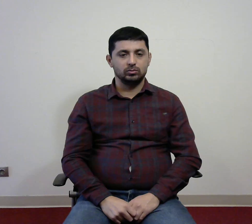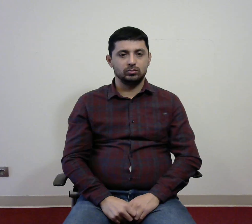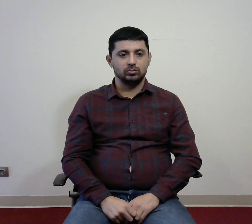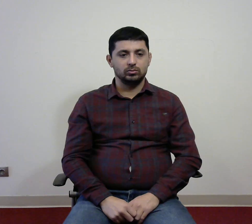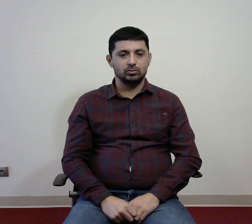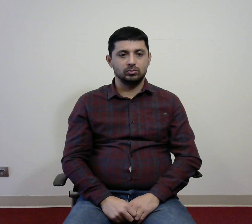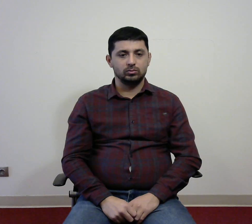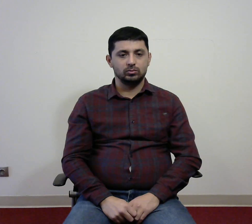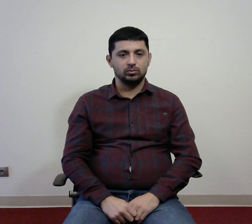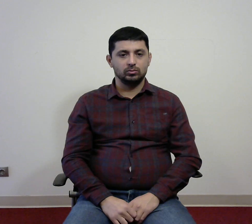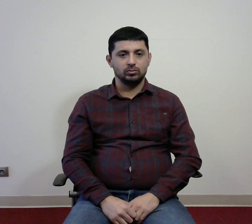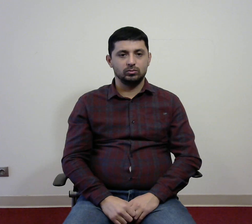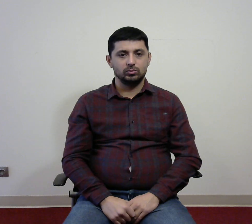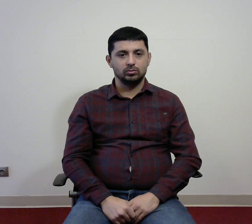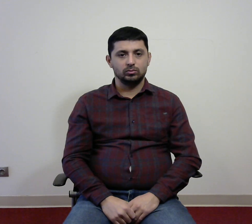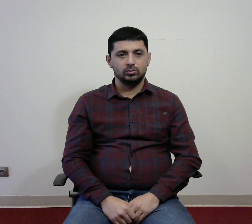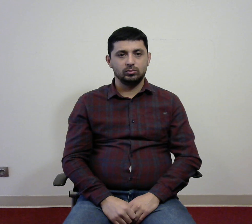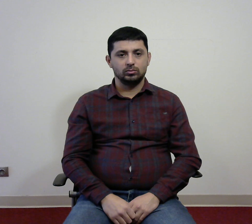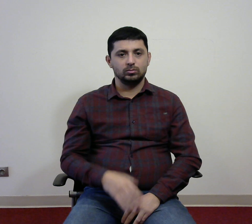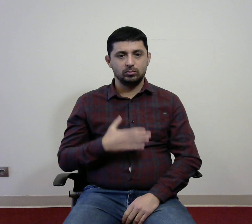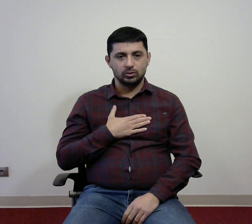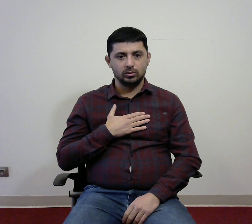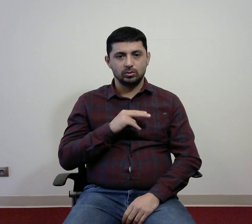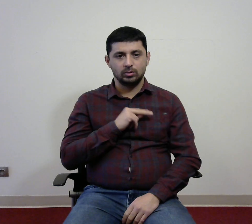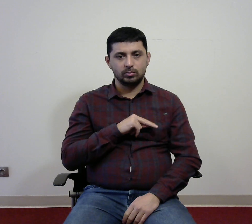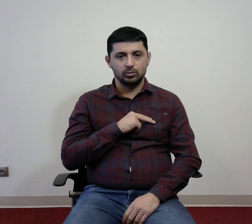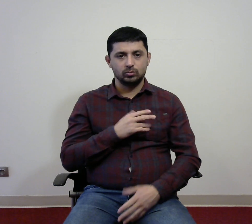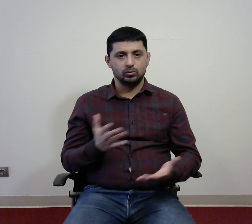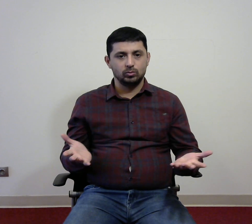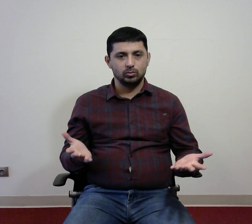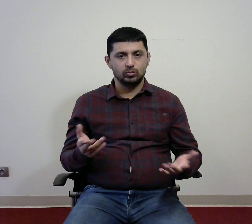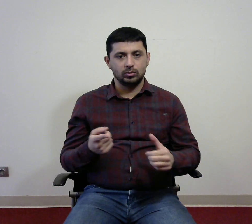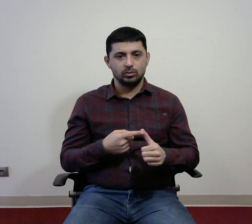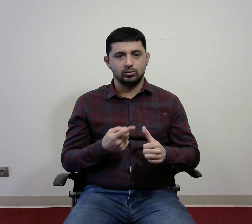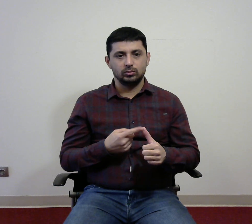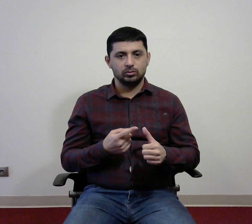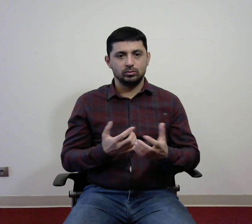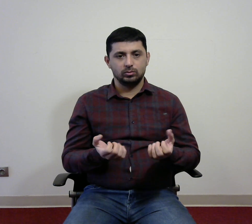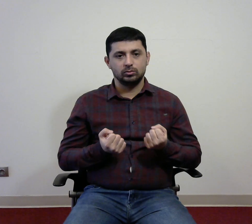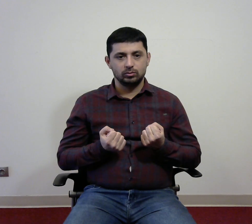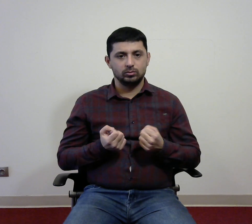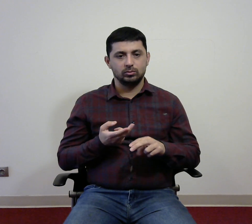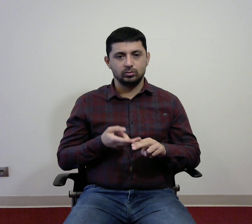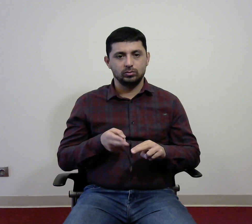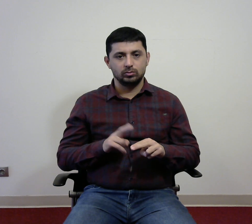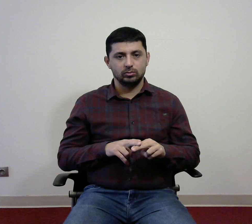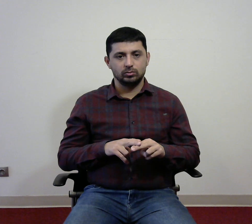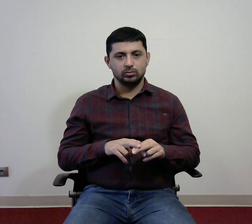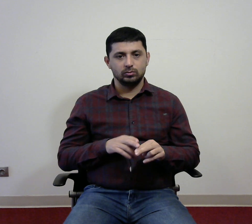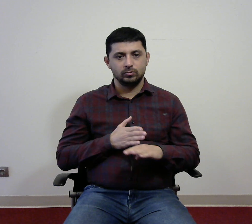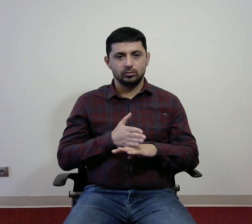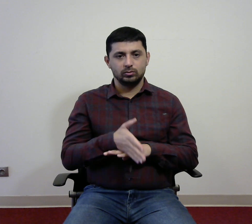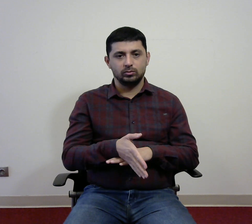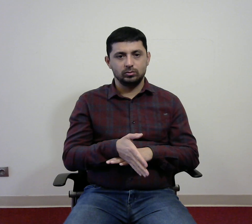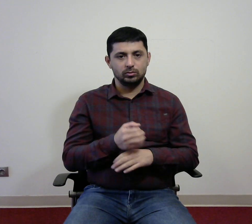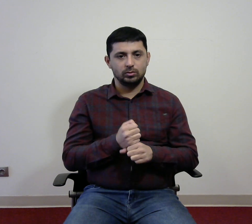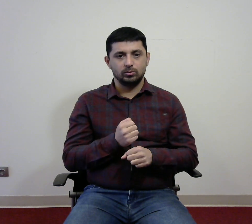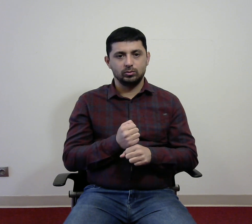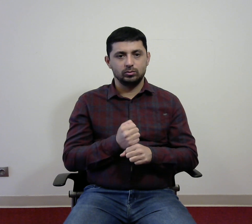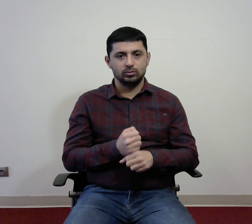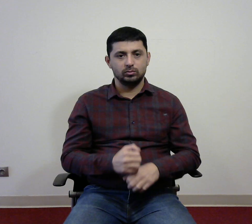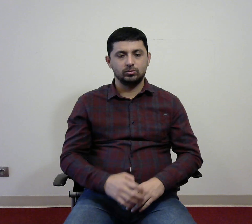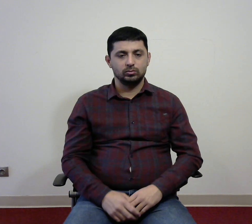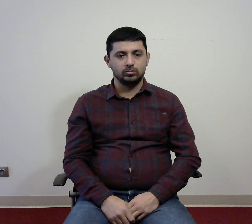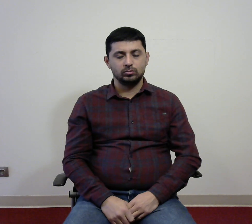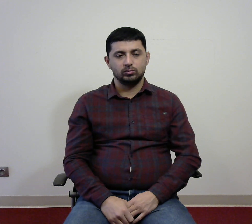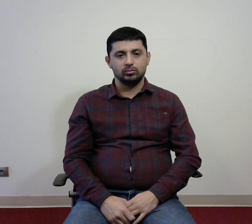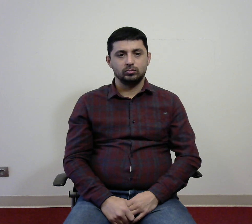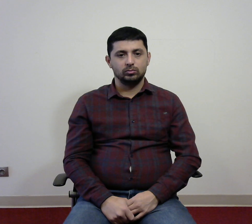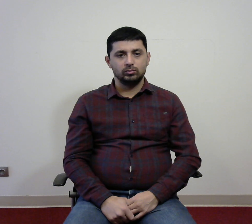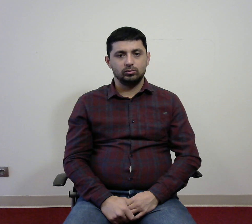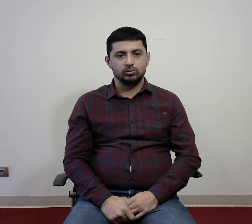Mən işsiz adı almaq üçün müraciət edirəm